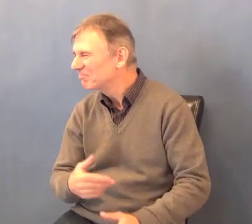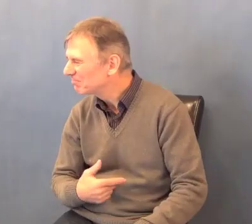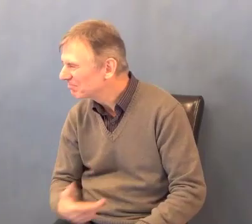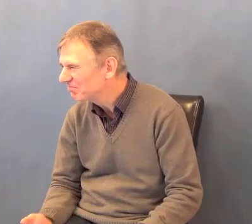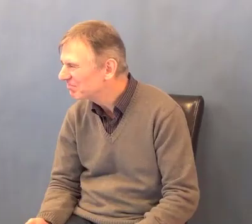Nie da się.